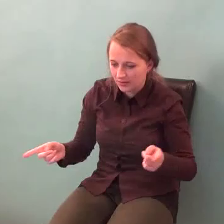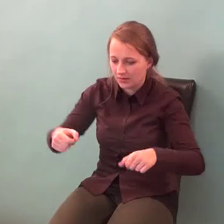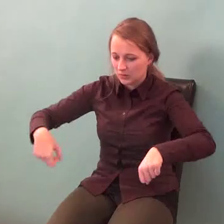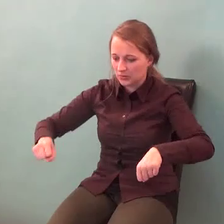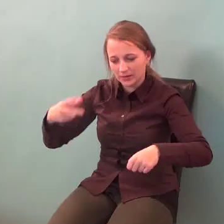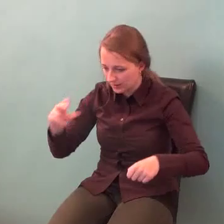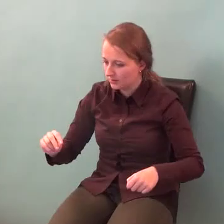Na skuter też nie.